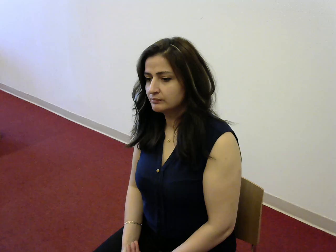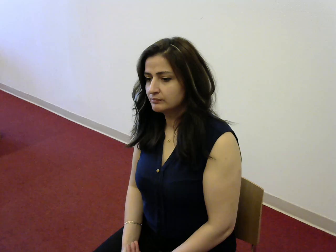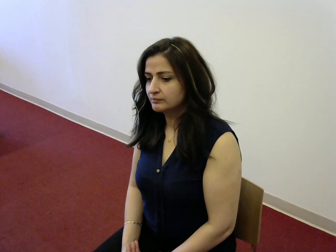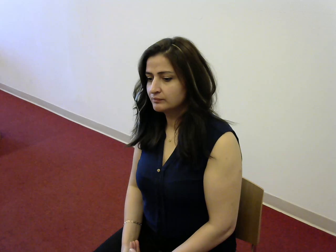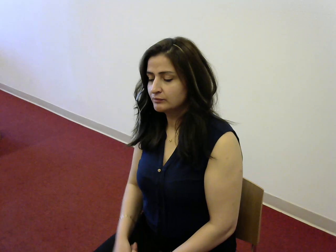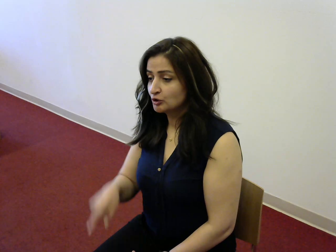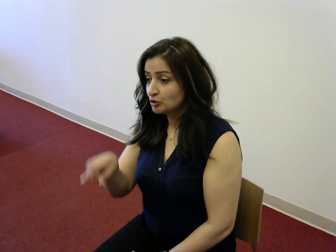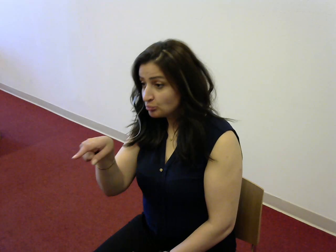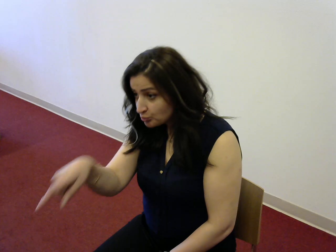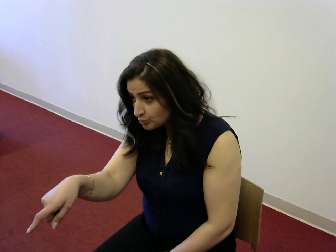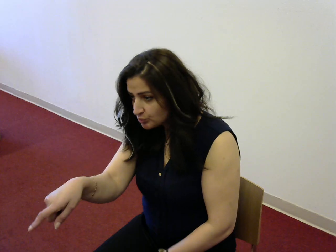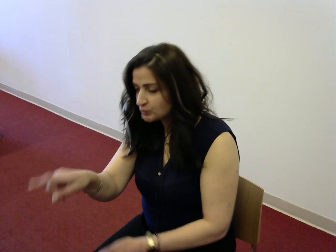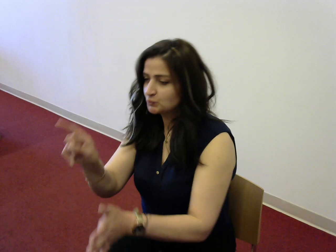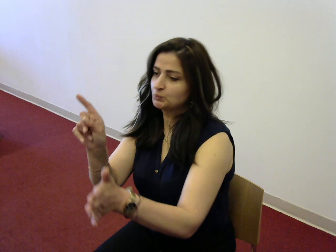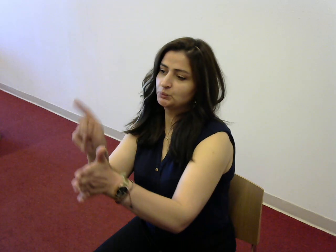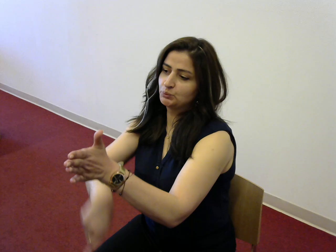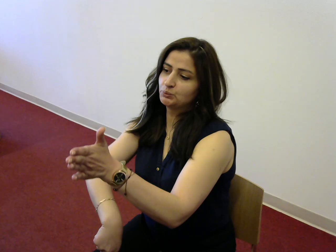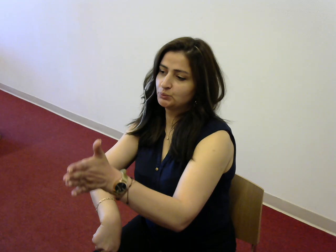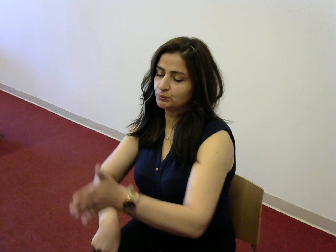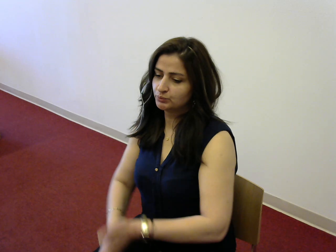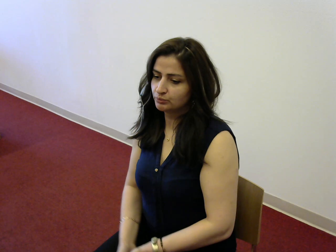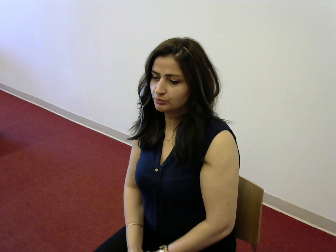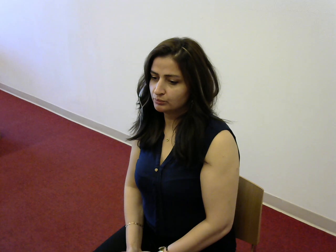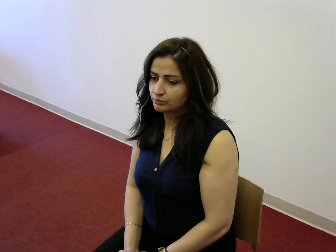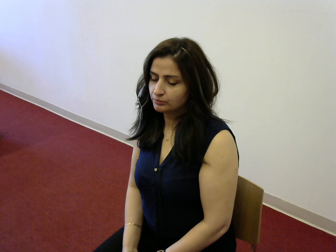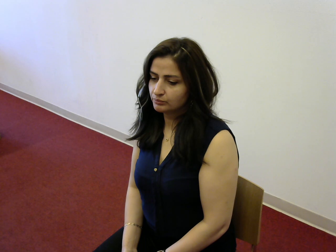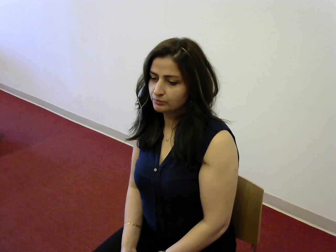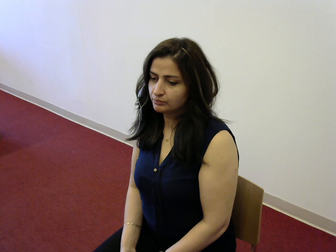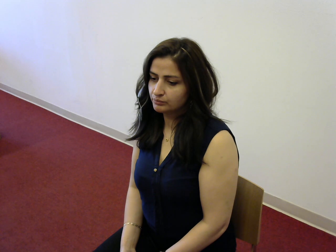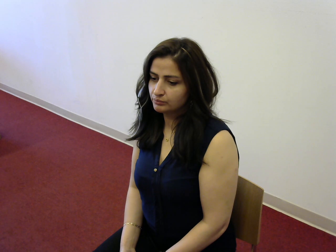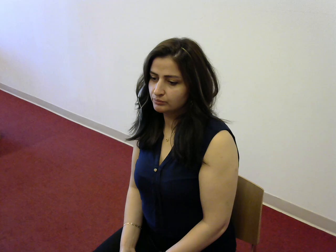Bu ucuzdur